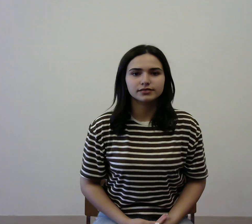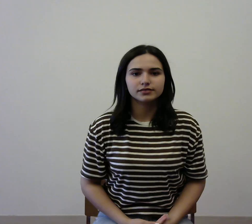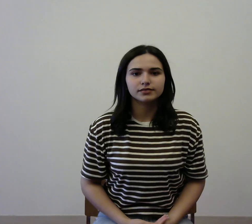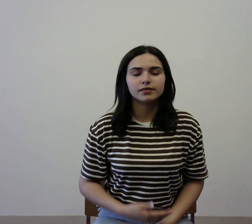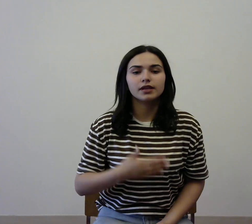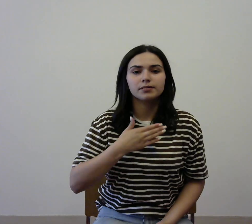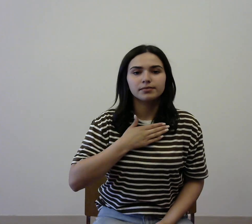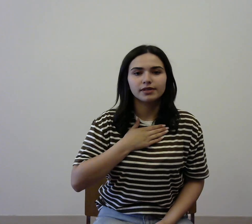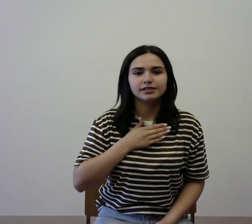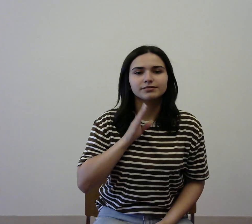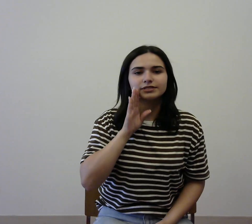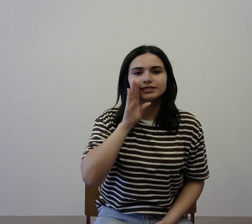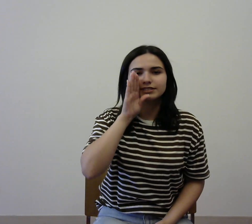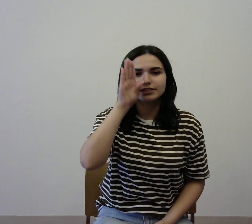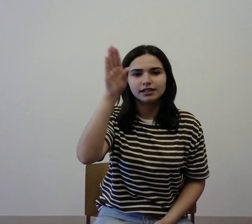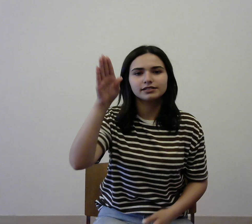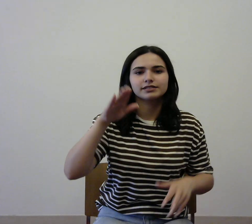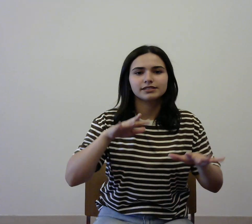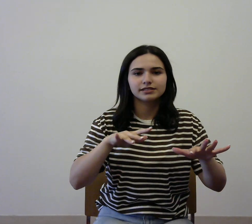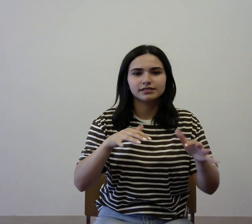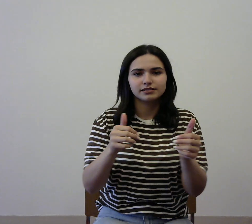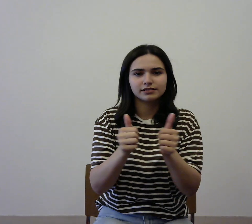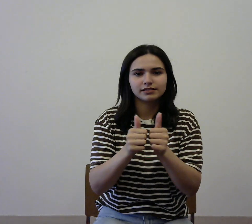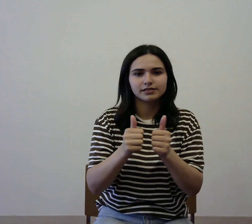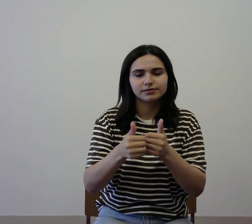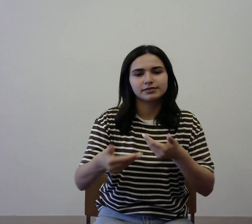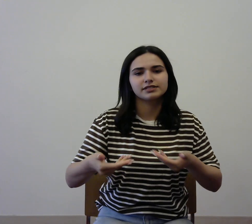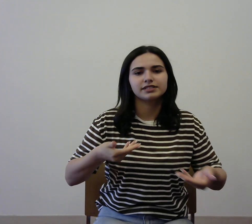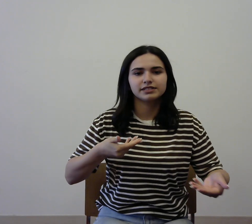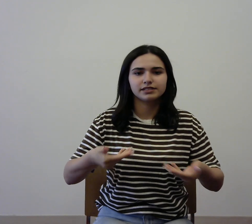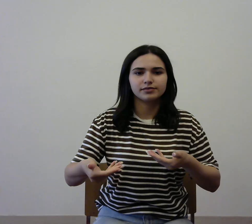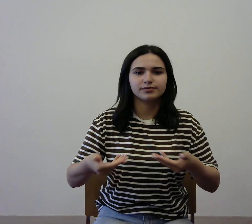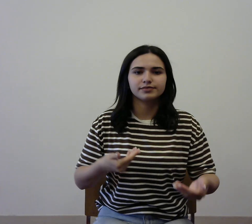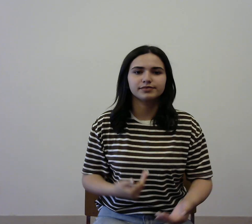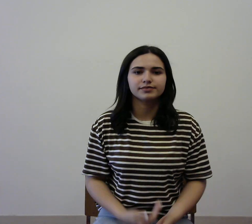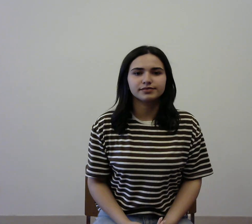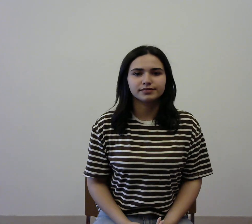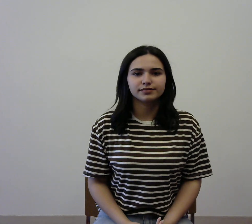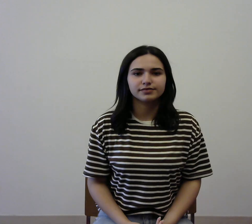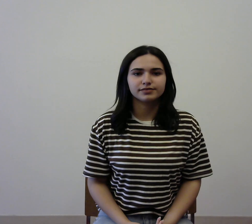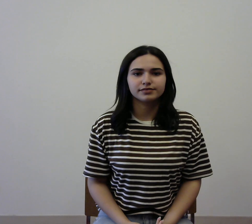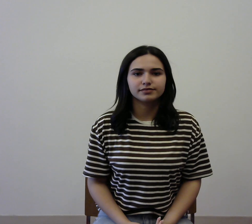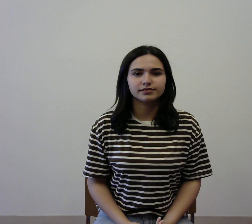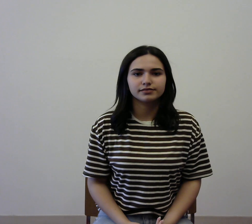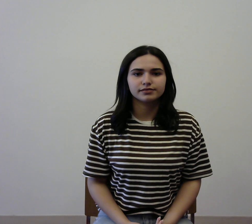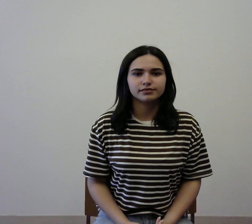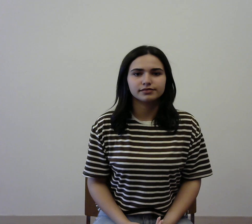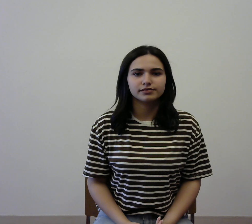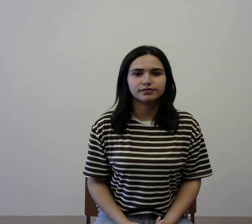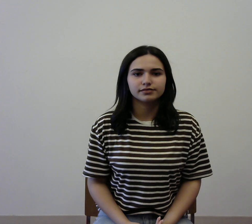Mən səhərlər dənizin kənarında gəzirəm